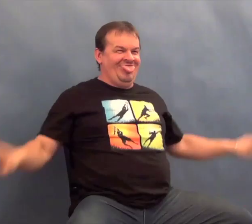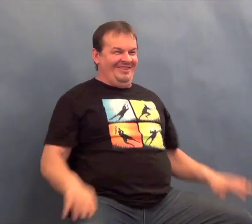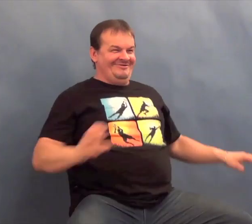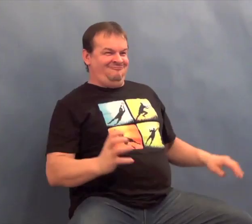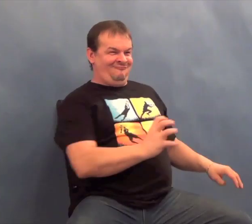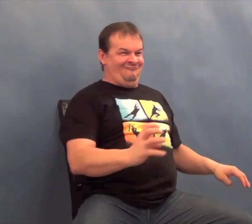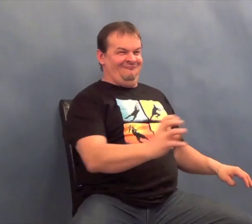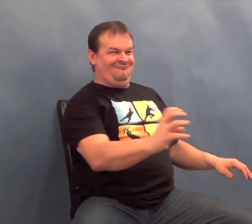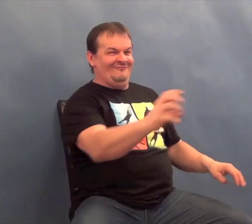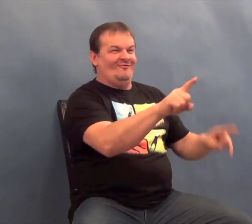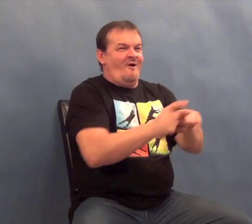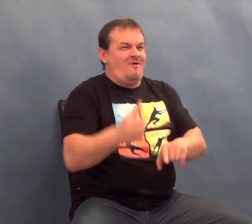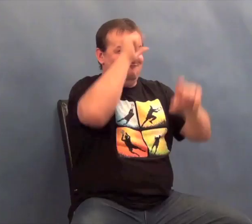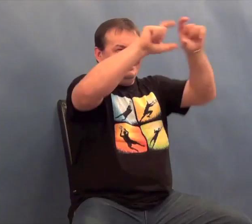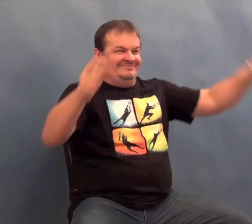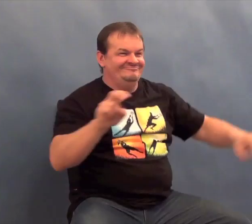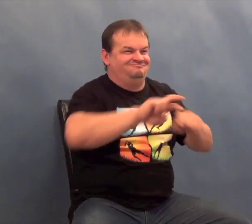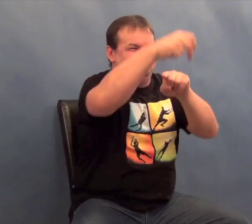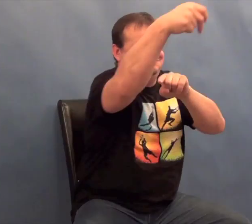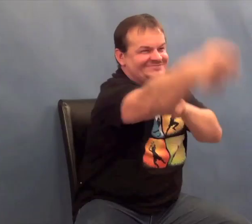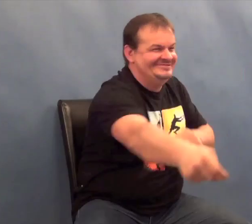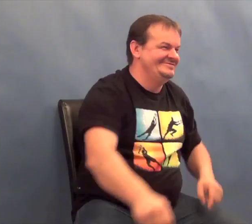Obijał się o rurę jak kula i wypadł przed budynek na ulicę.